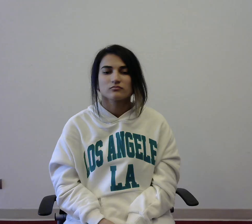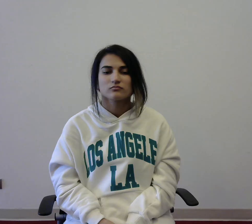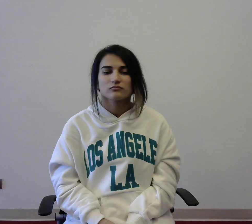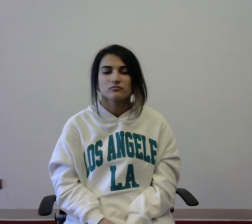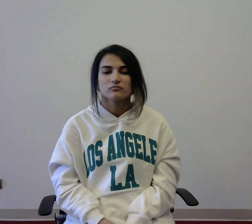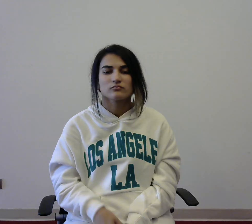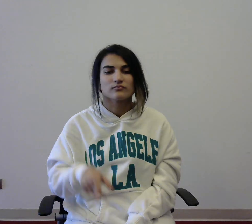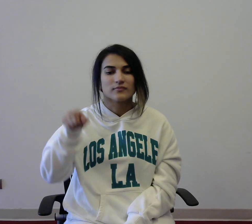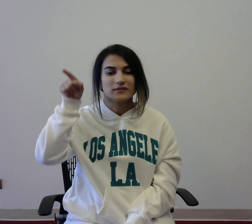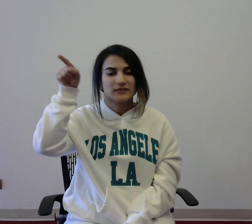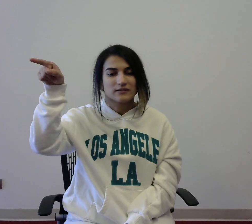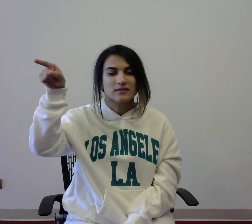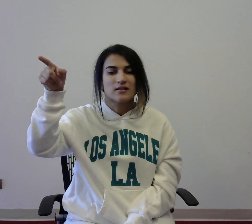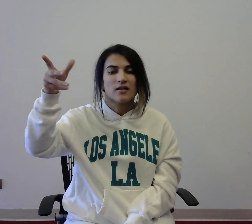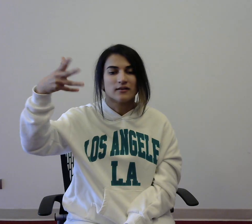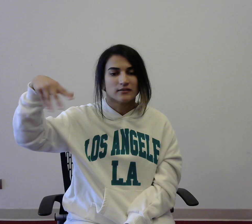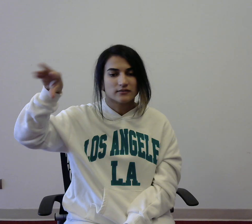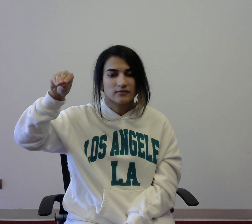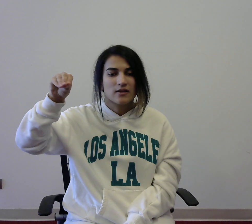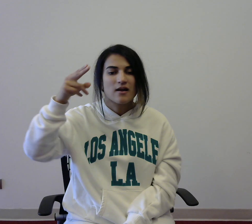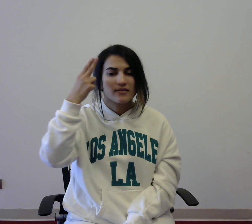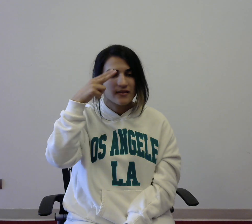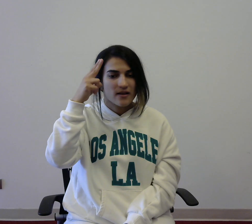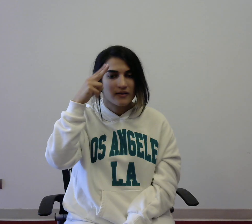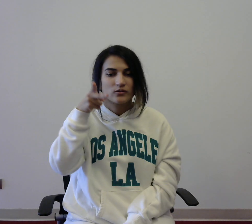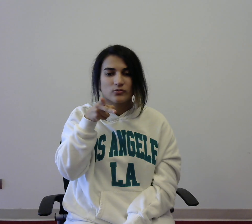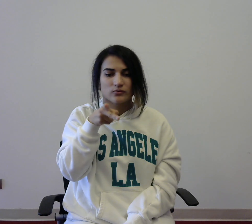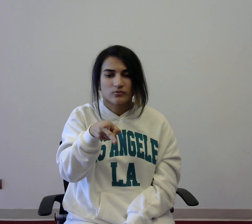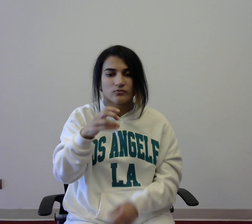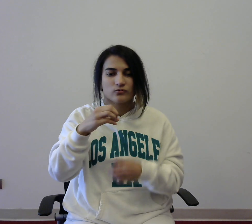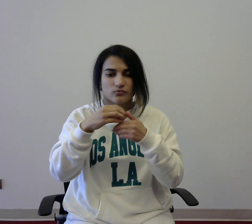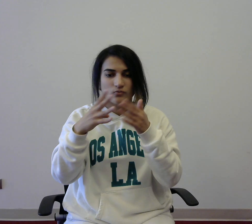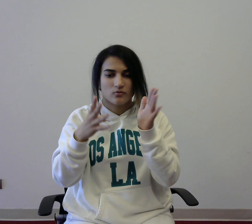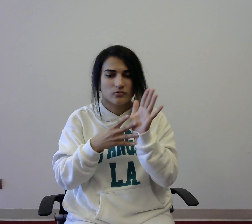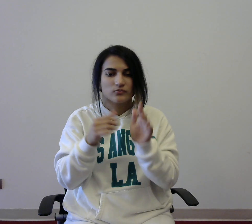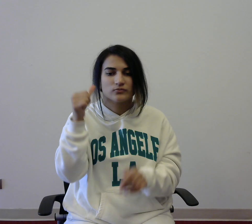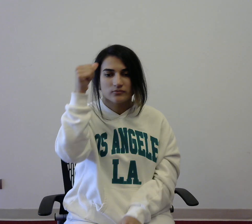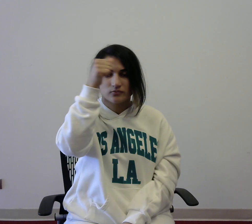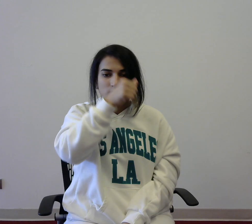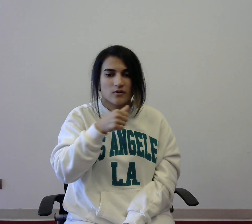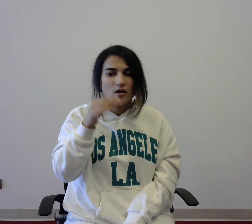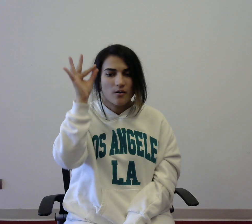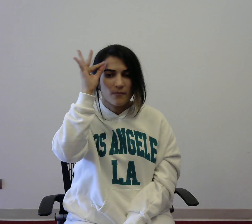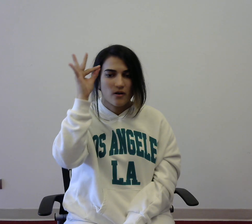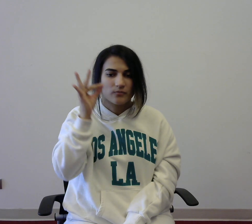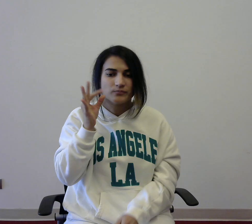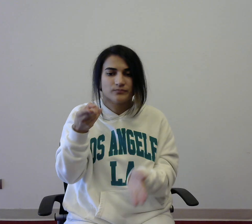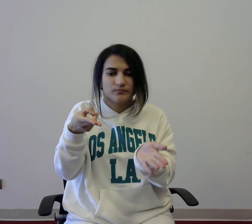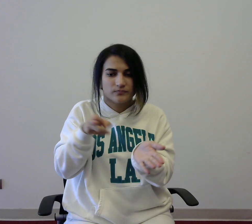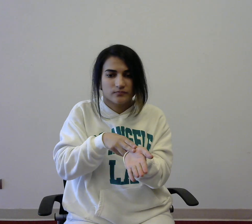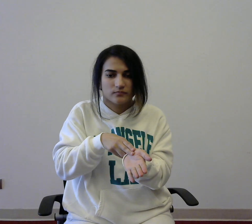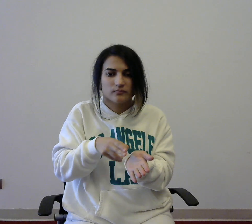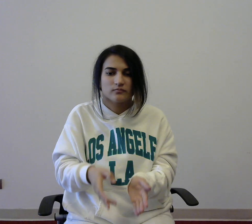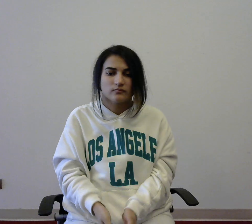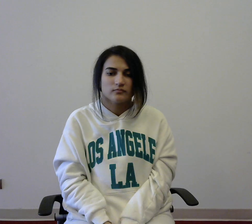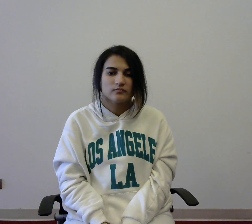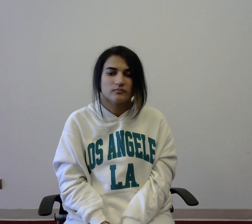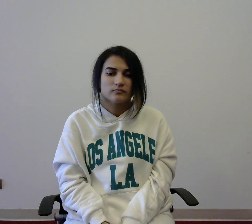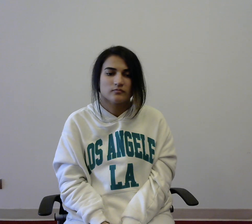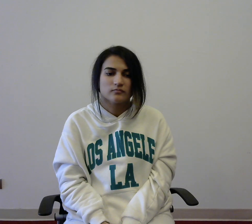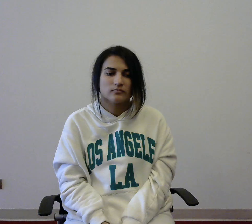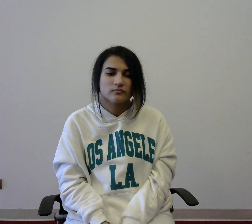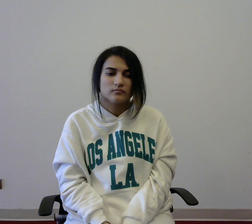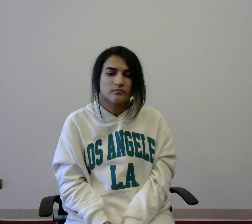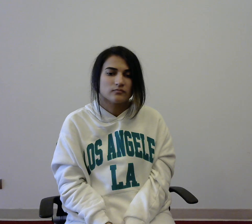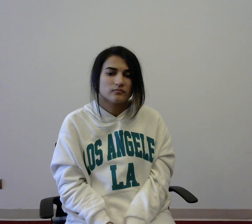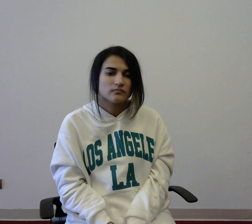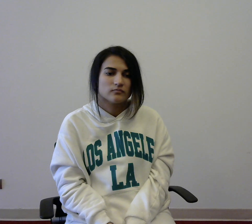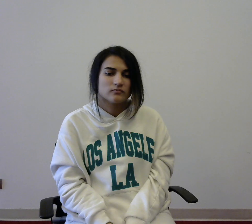Onların əmisi 2019-cu ildə Almaniyaya köçüb